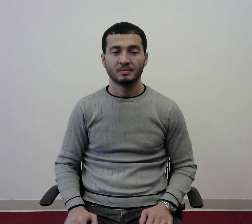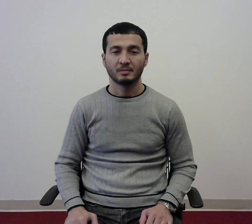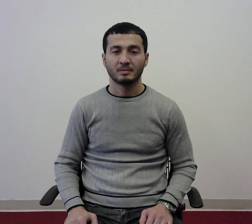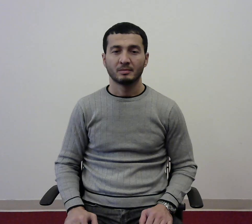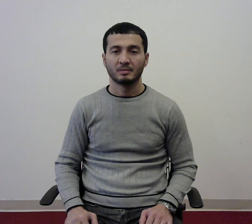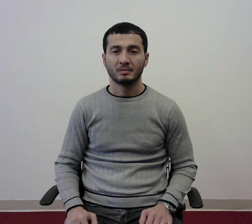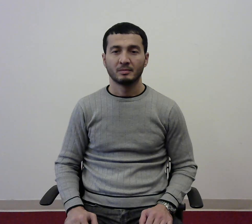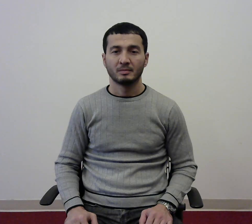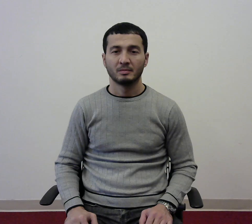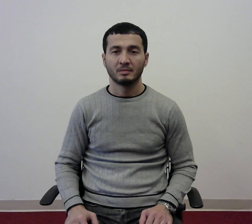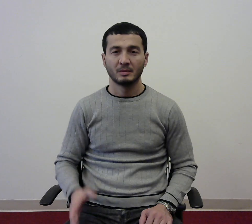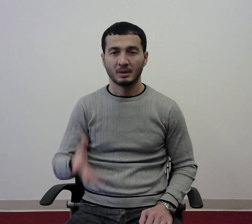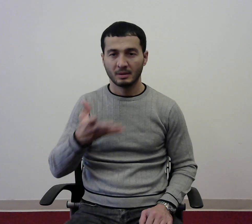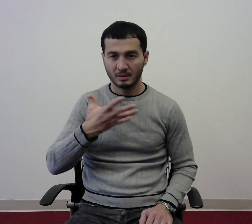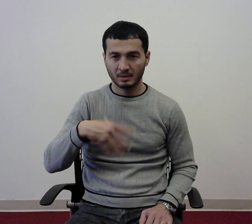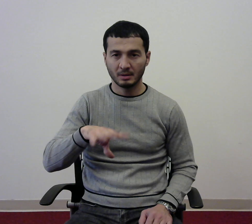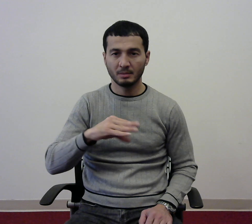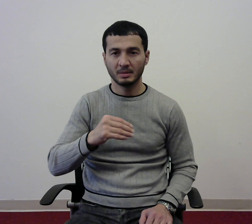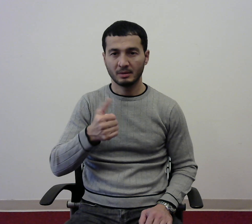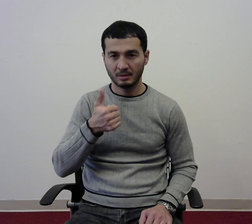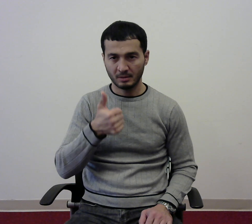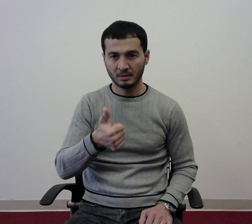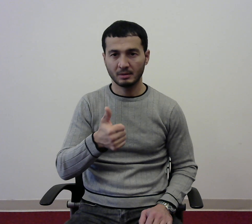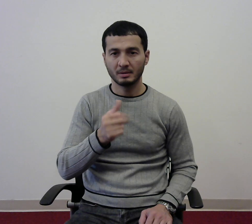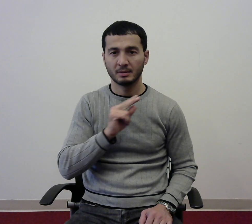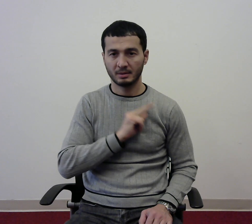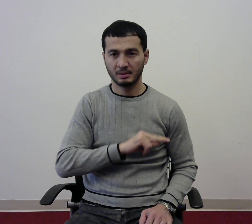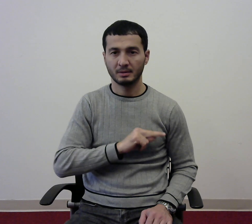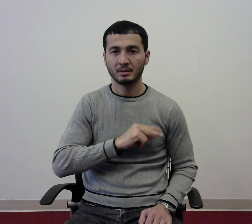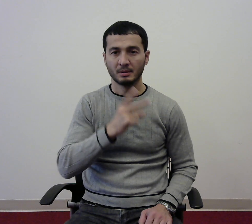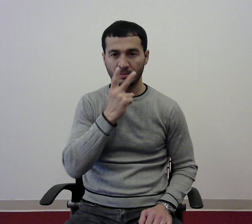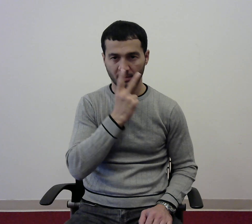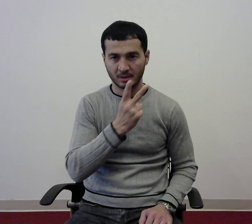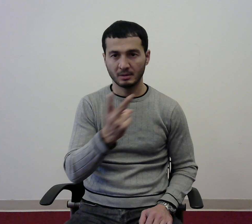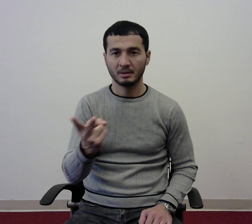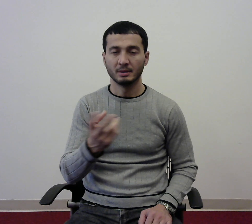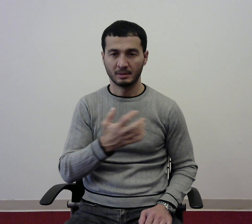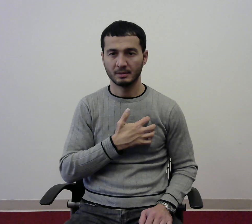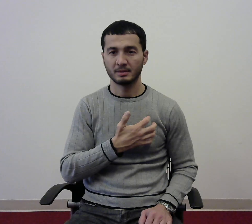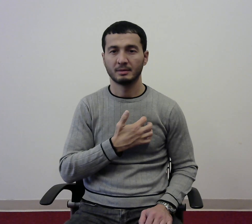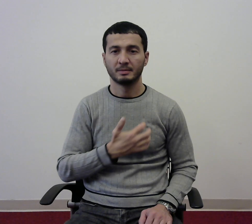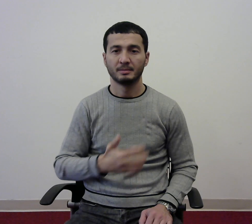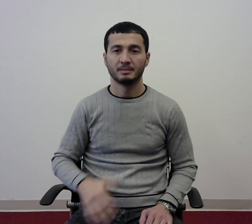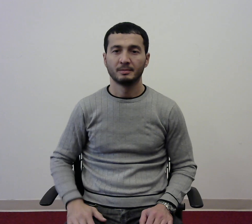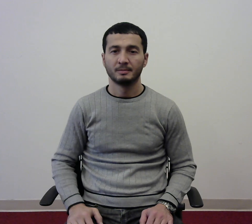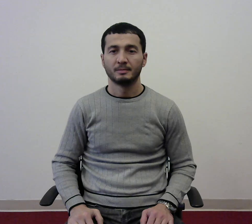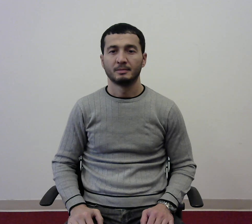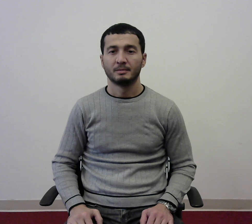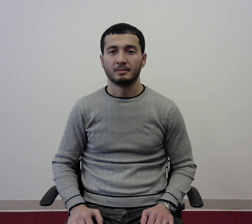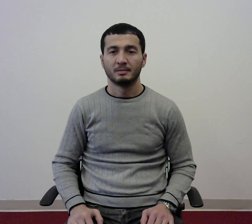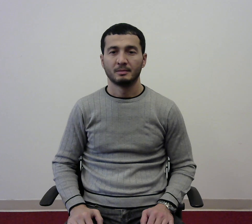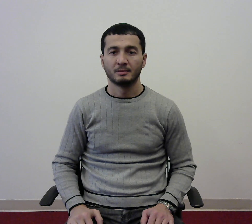Hamı yaxşı işlər görmək istəyir